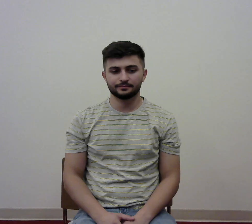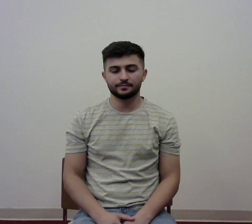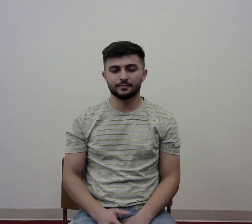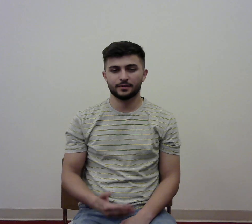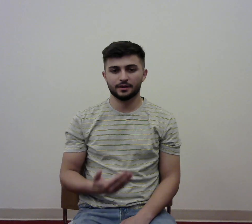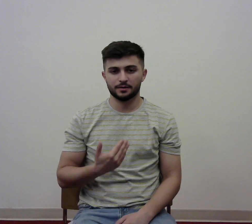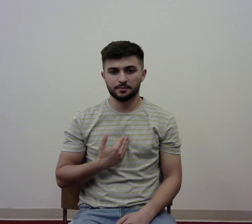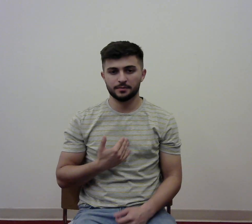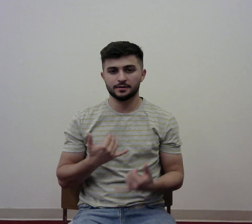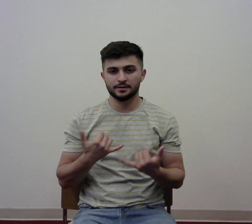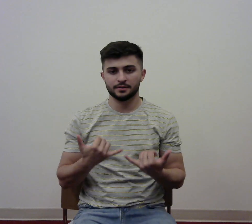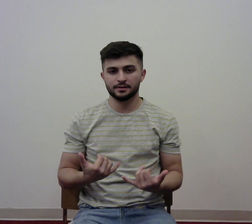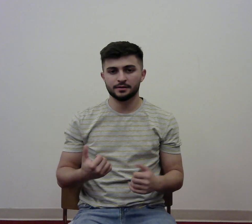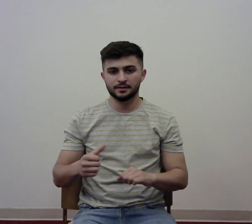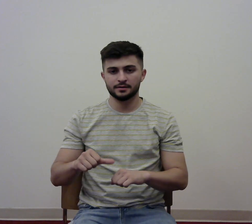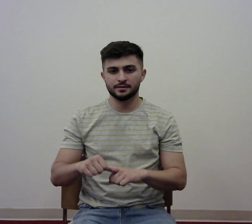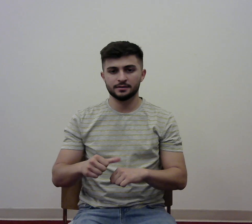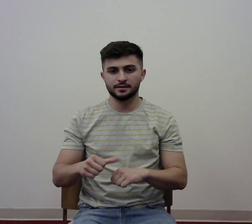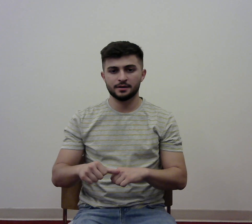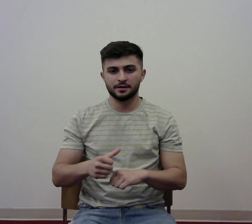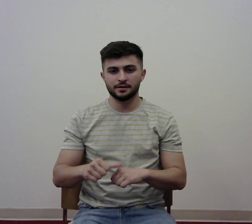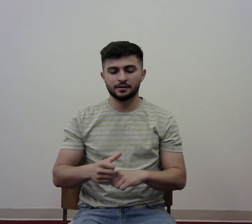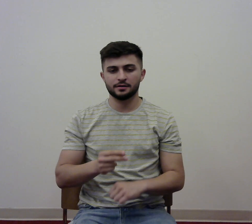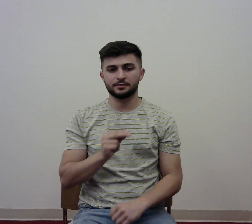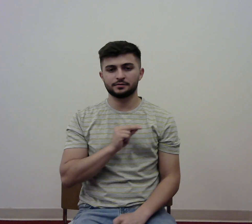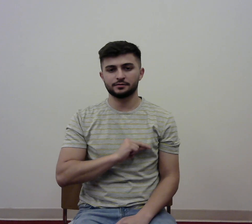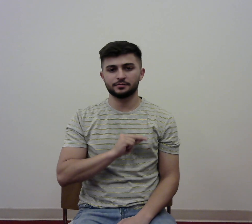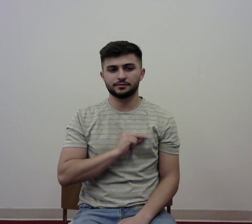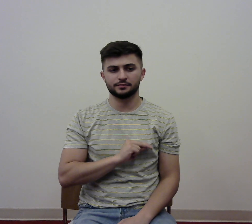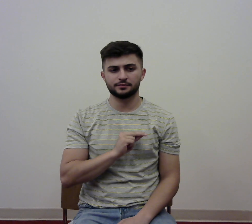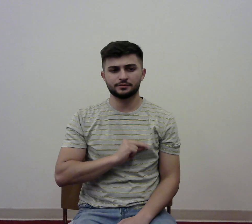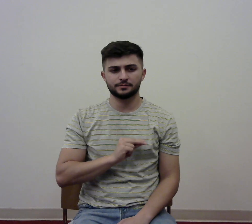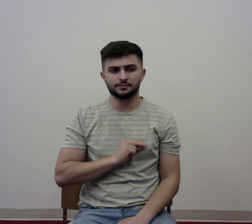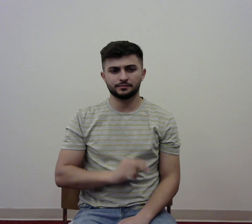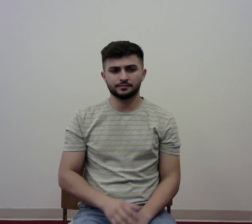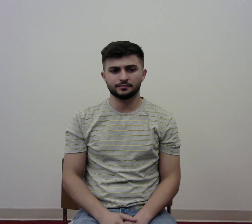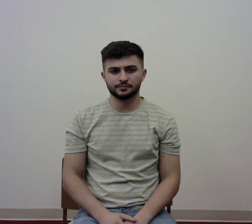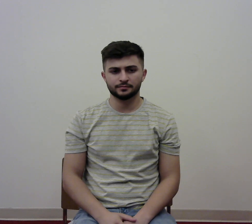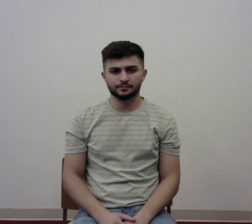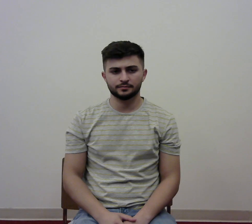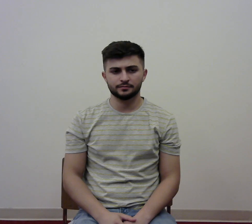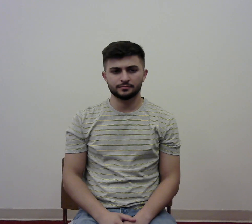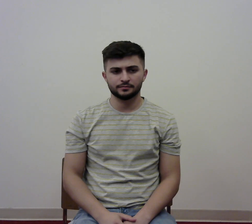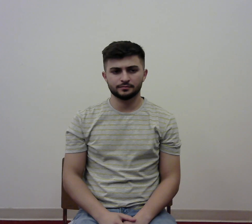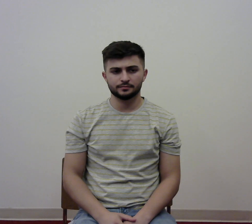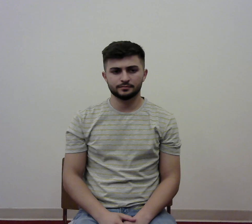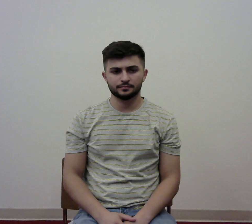Mən indi zərgər işləyirəm